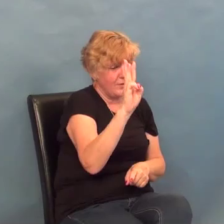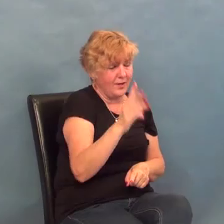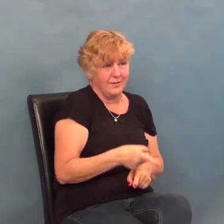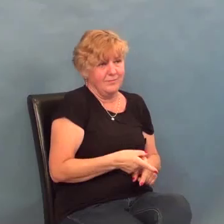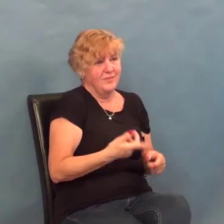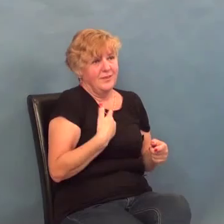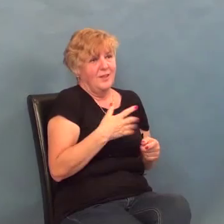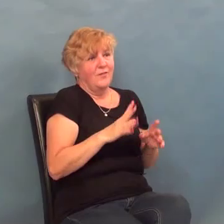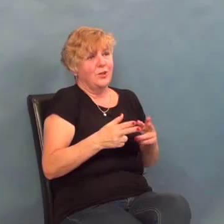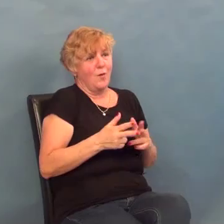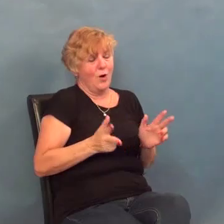Ja odpoczywam w domu.